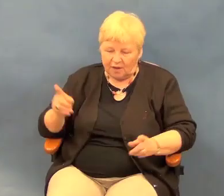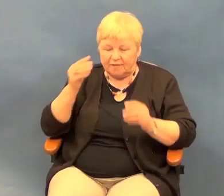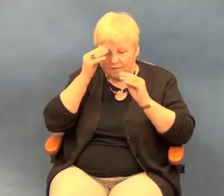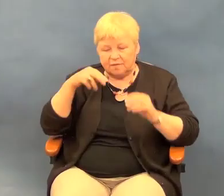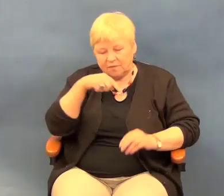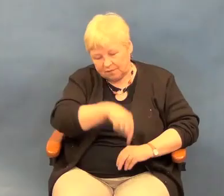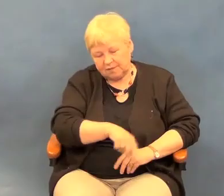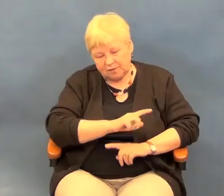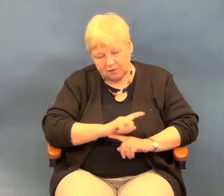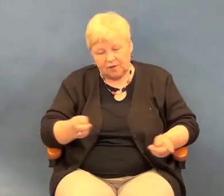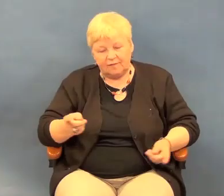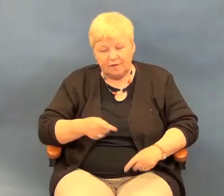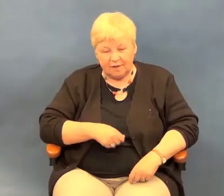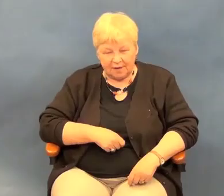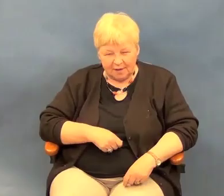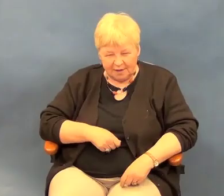Ostrzeżenie, że nie można tam wchodzić.